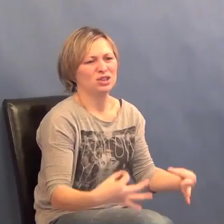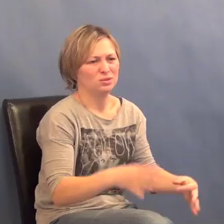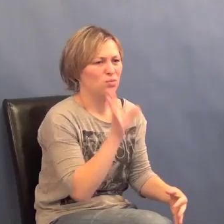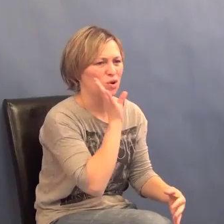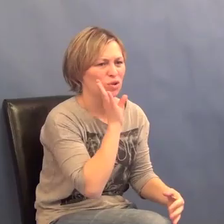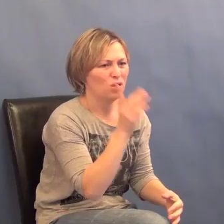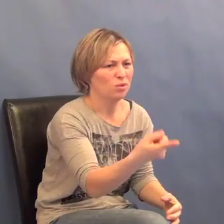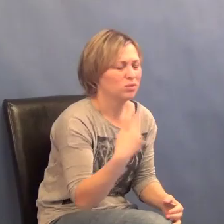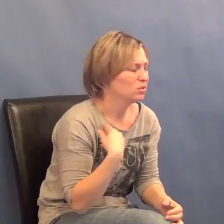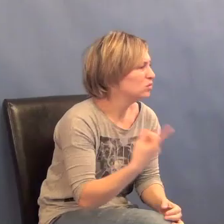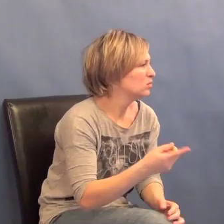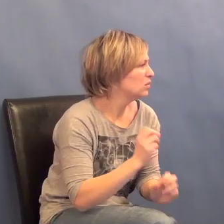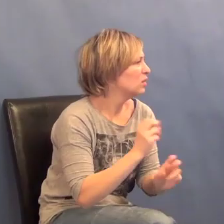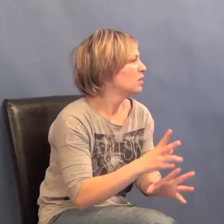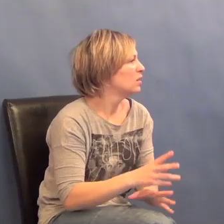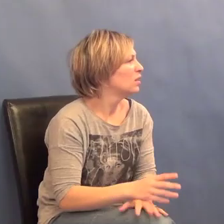Mamy podobnie, tak.